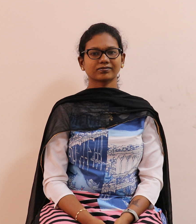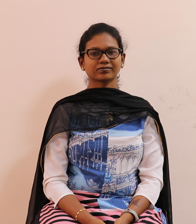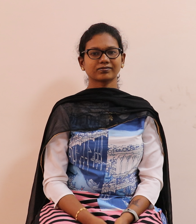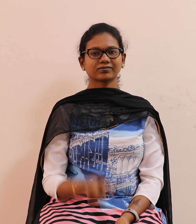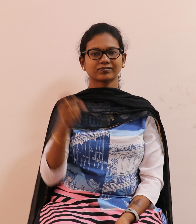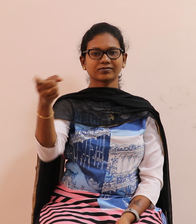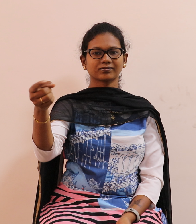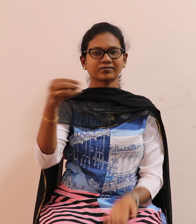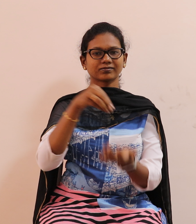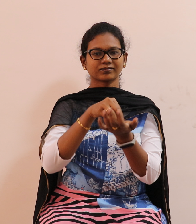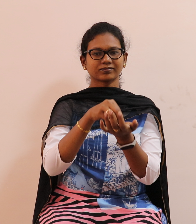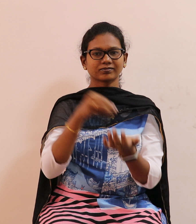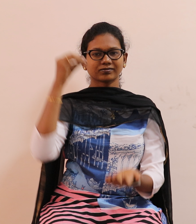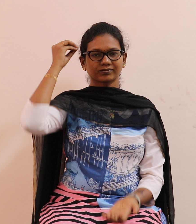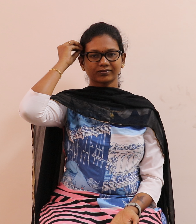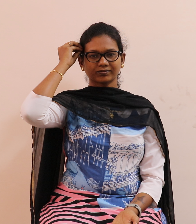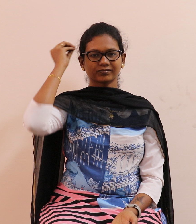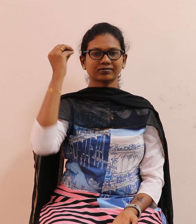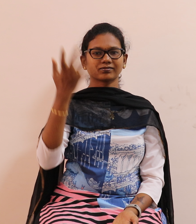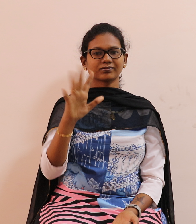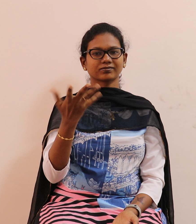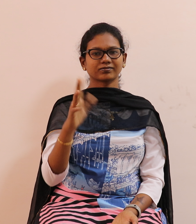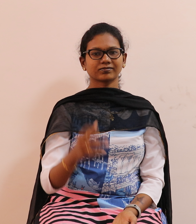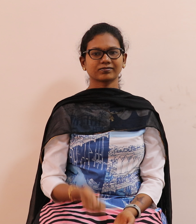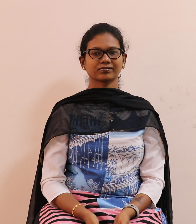i do not like it